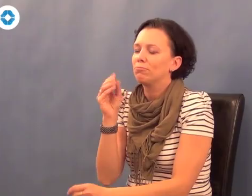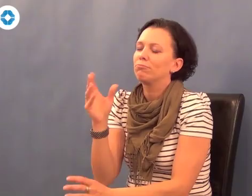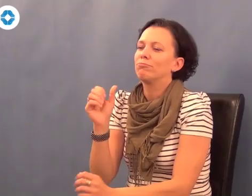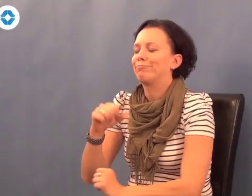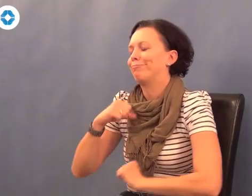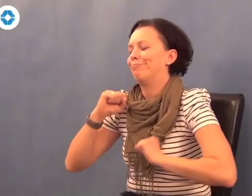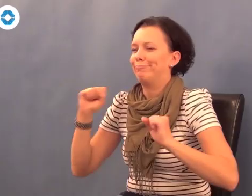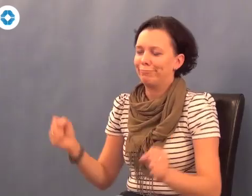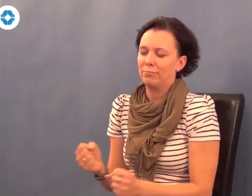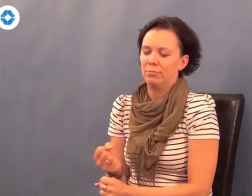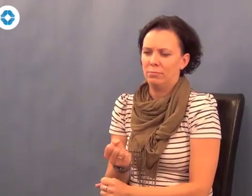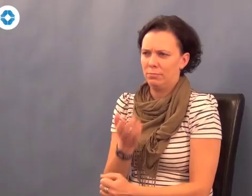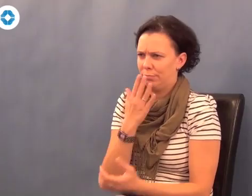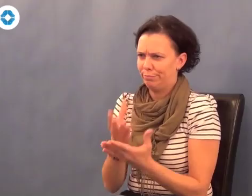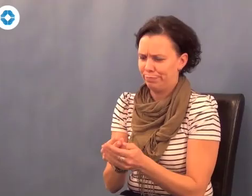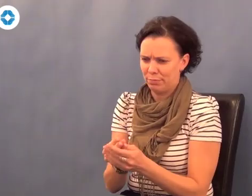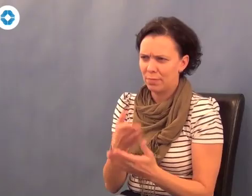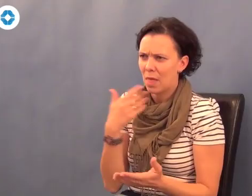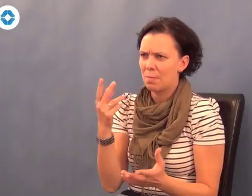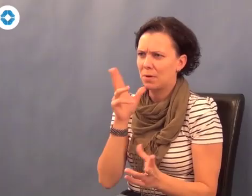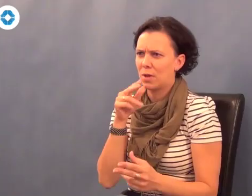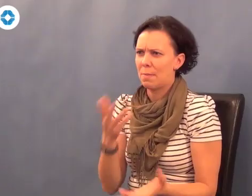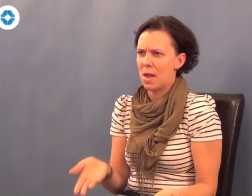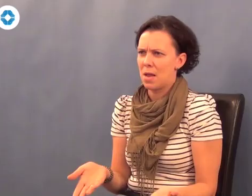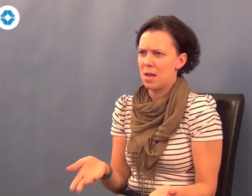Budzą się, nie ma, zniknęła, nie ma żaby.